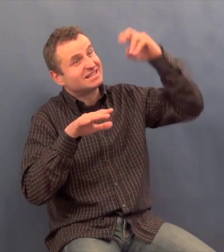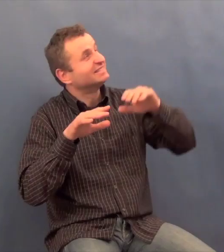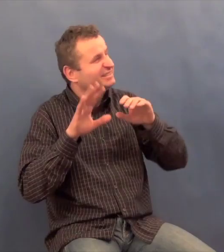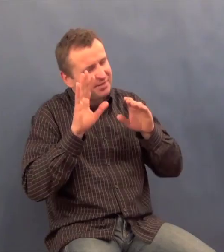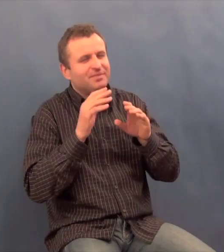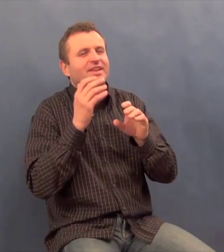Dobra.